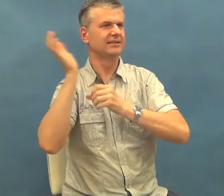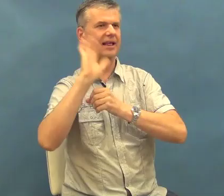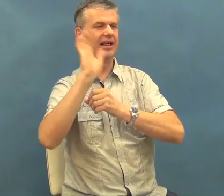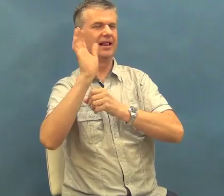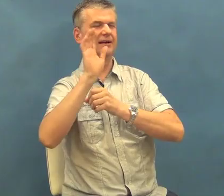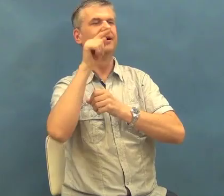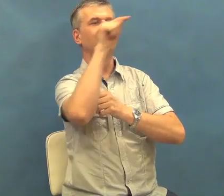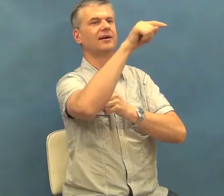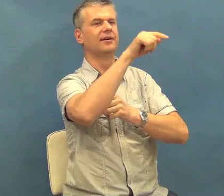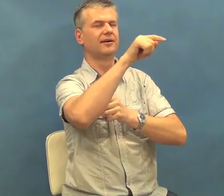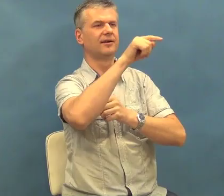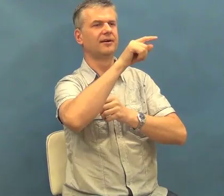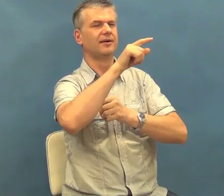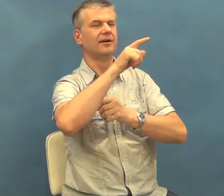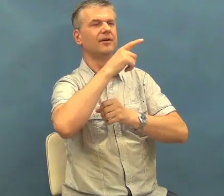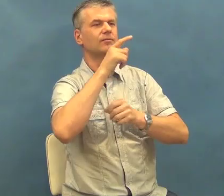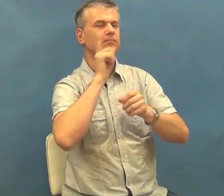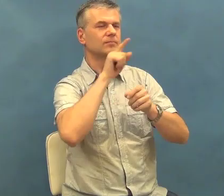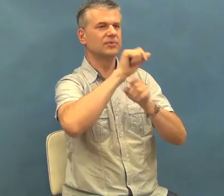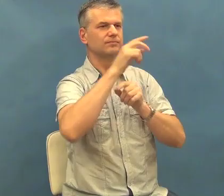Tam jest głuchy mężczyzna.